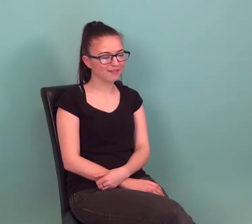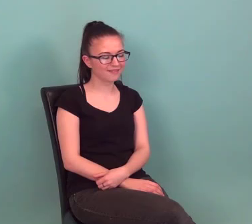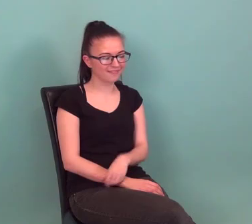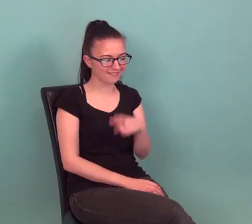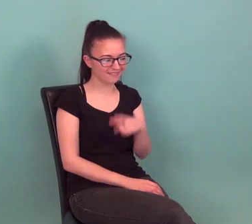Aha.